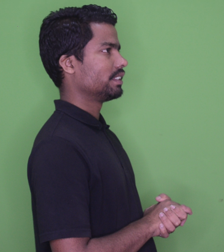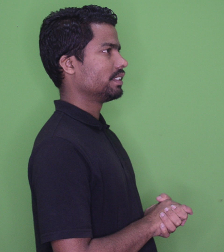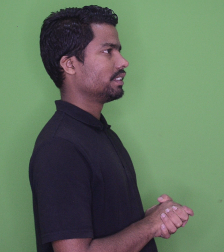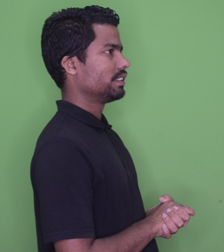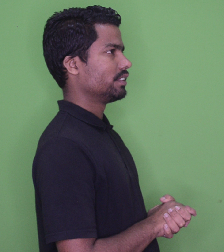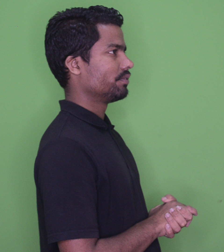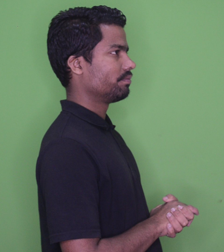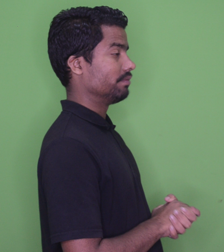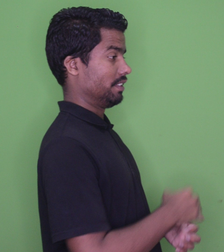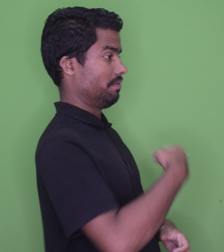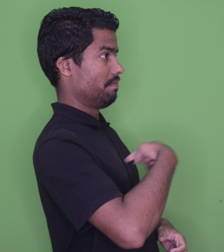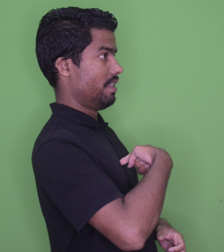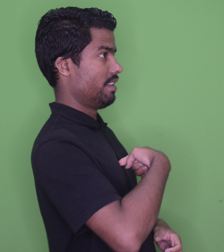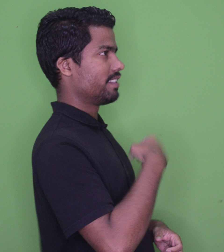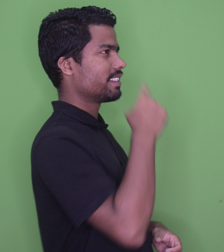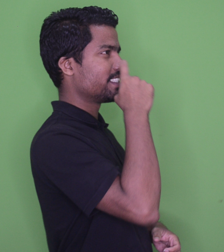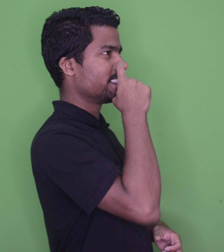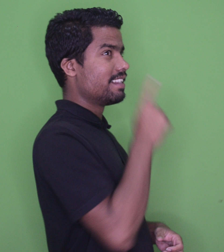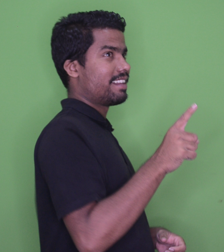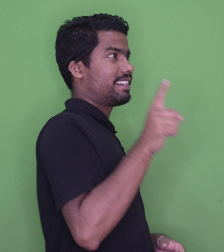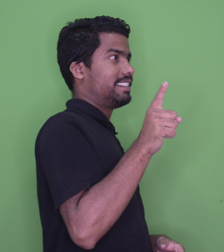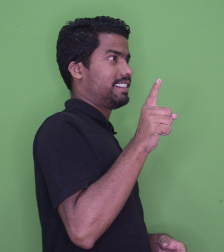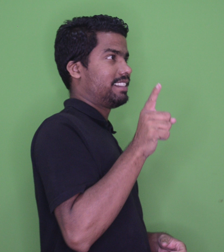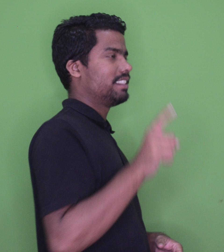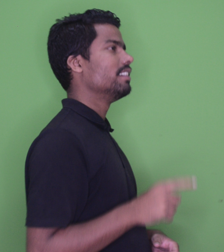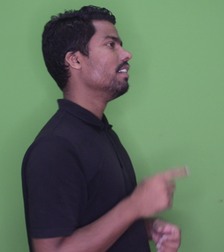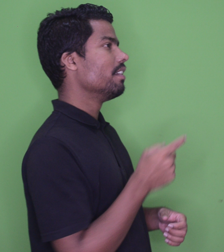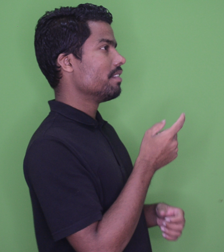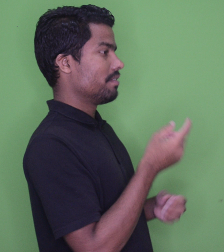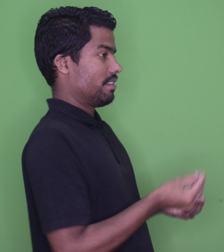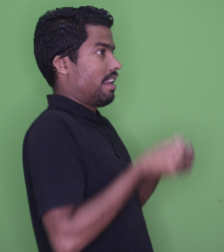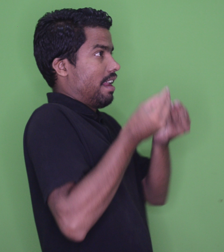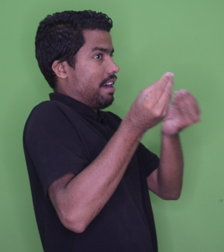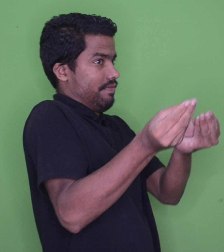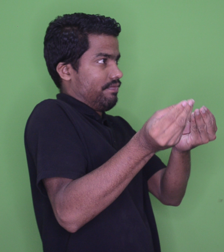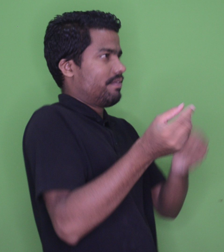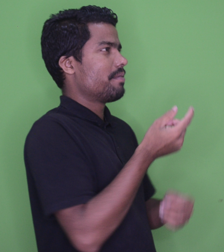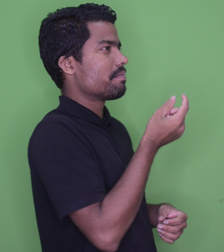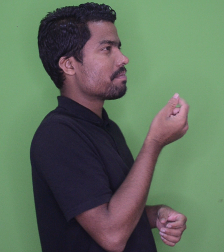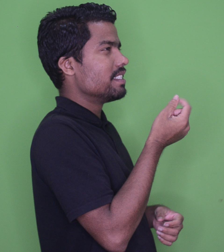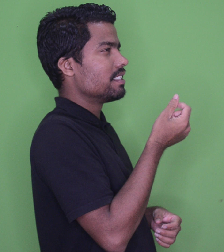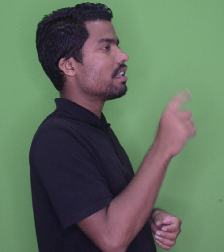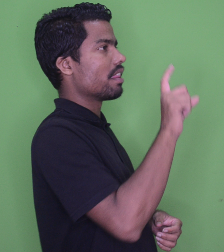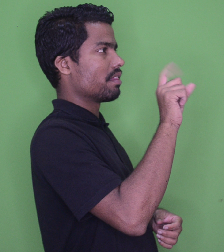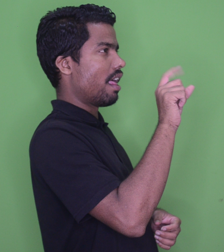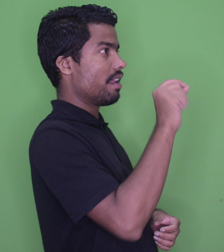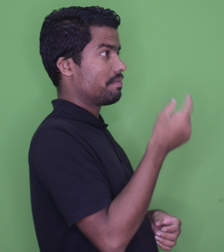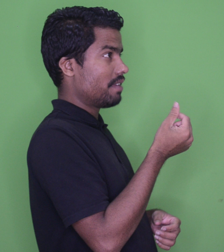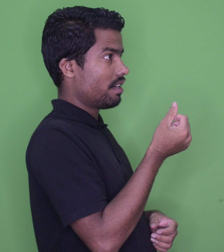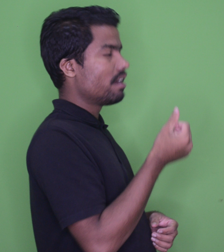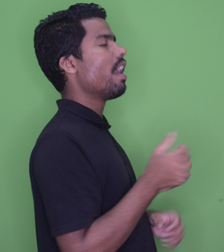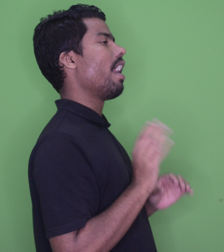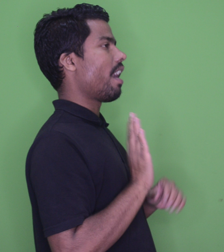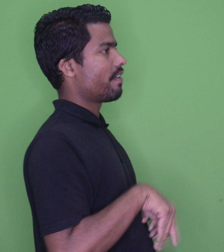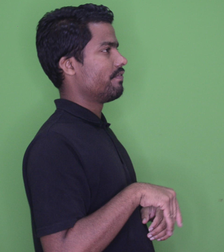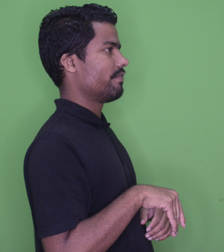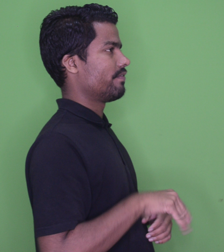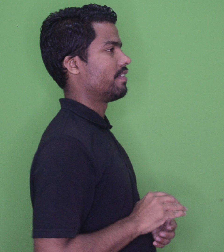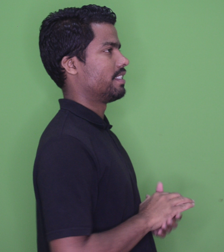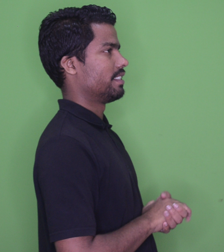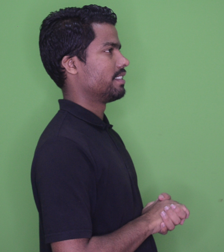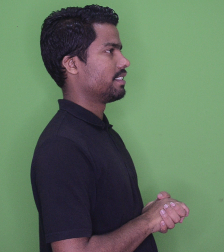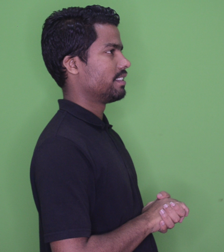i have to give her ten rupees